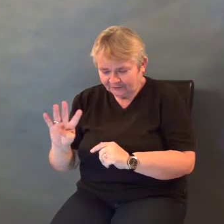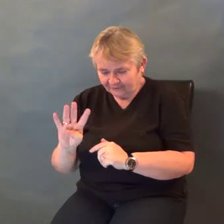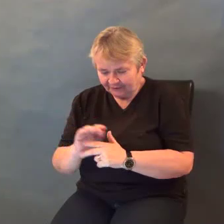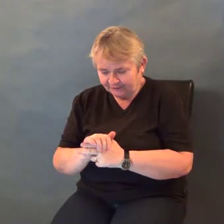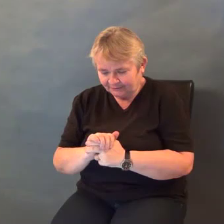Godzina czwarta.